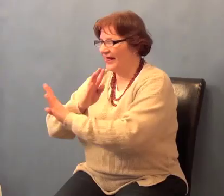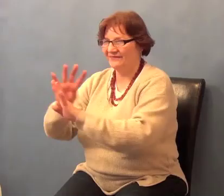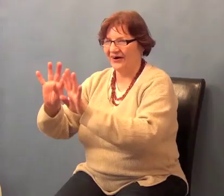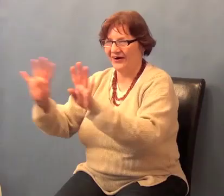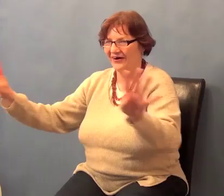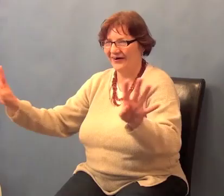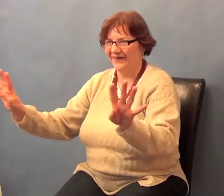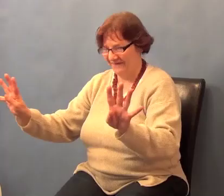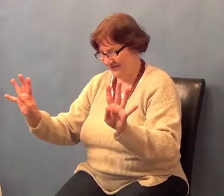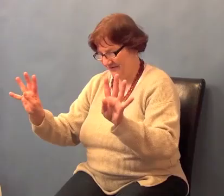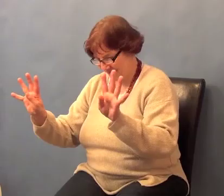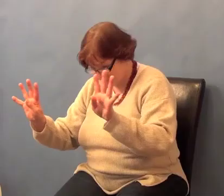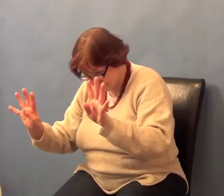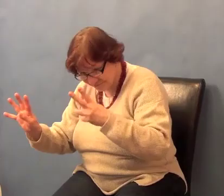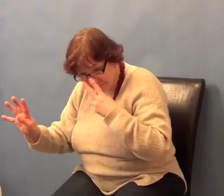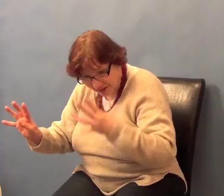Zobaczył płot.